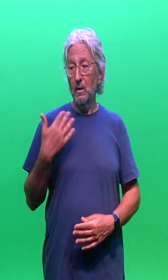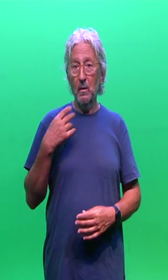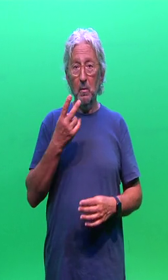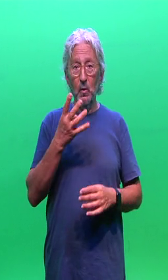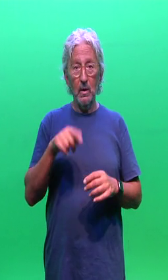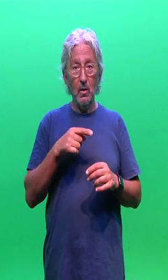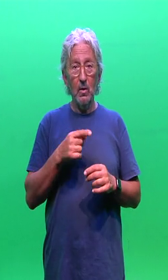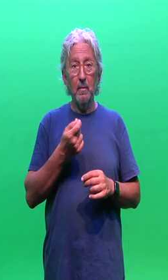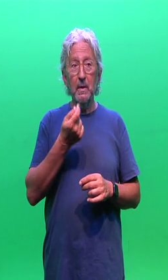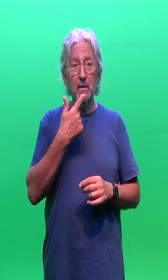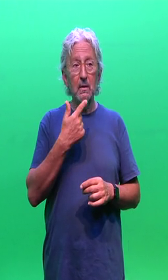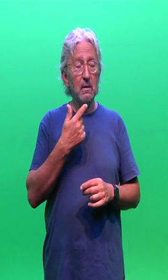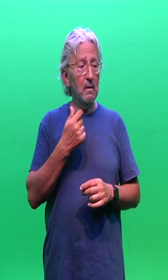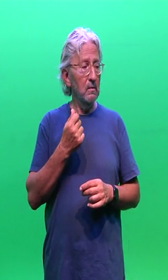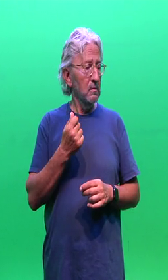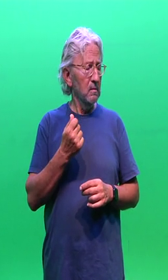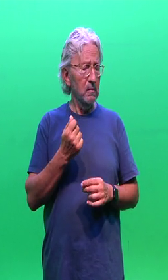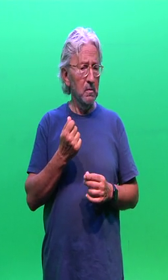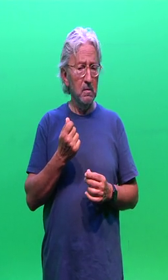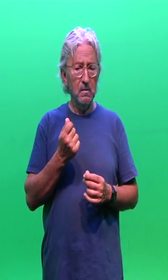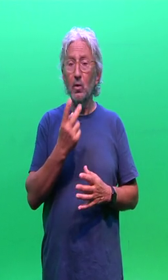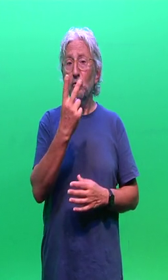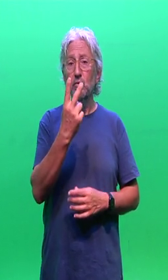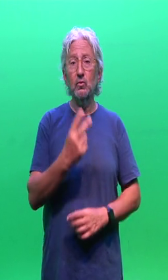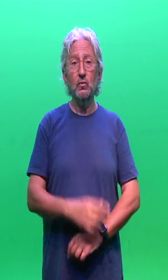Les últimes vint-i-quatre hores he pres dues pastilles.